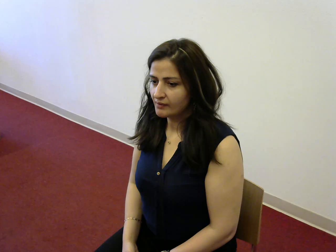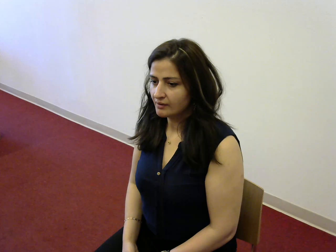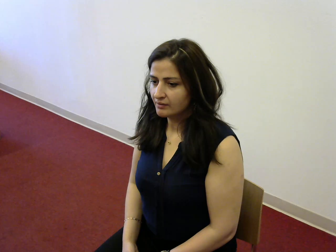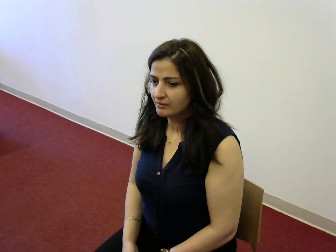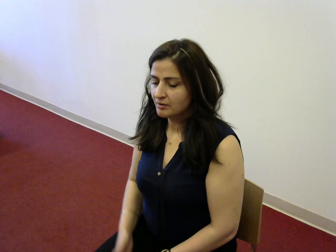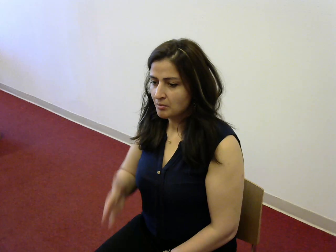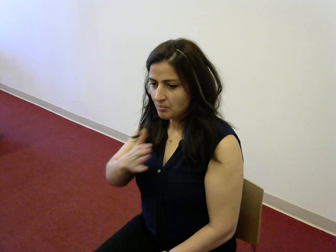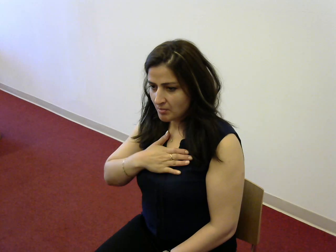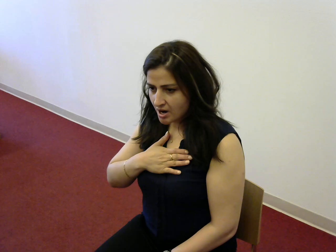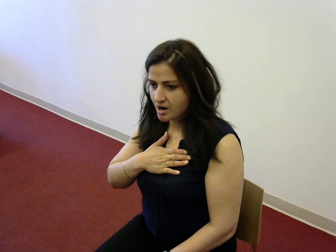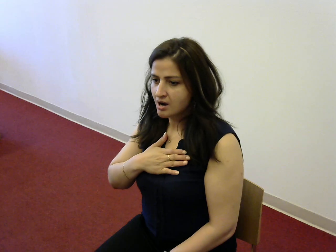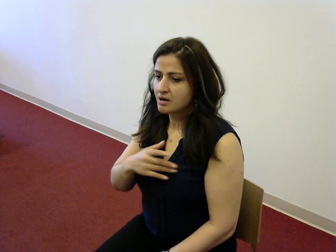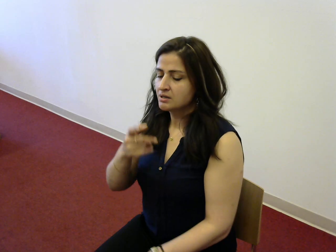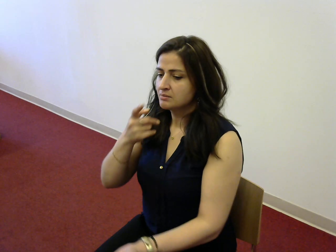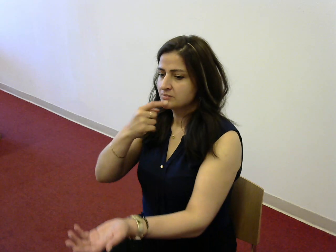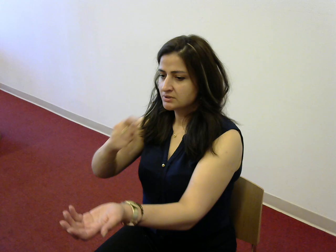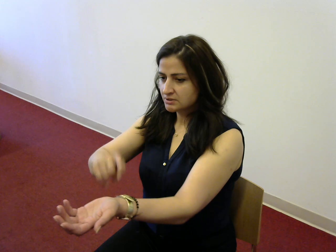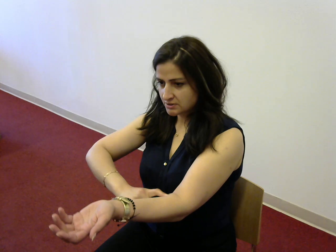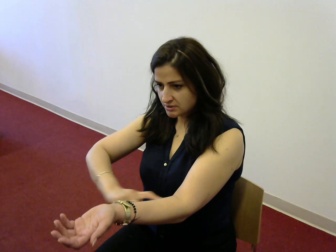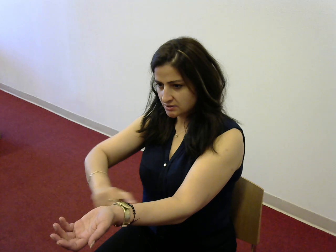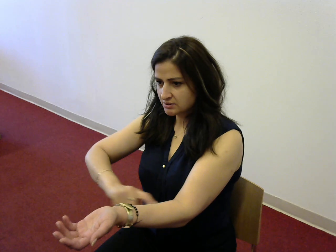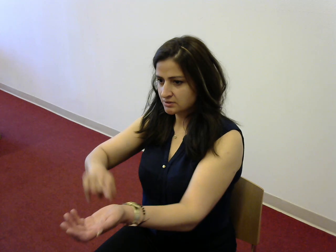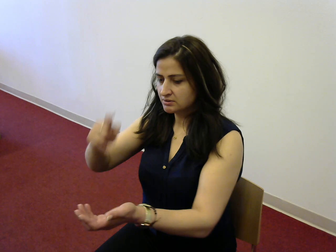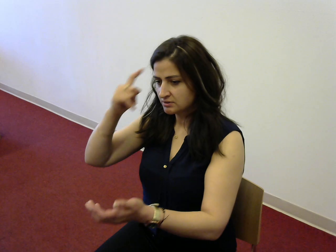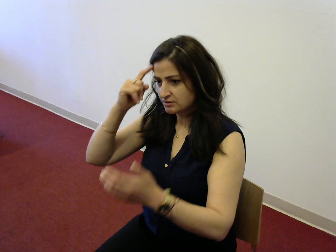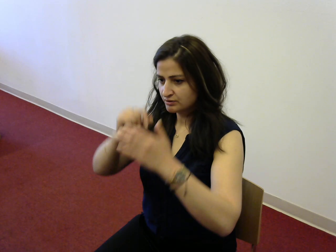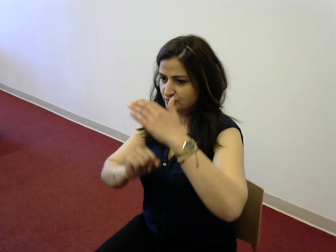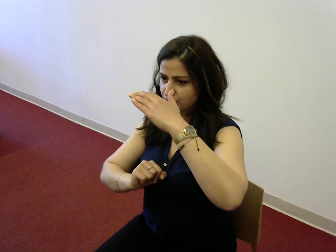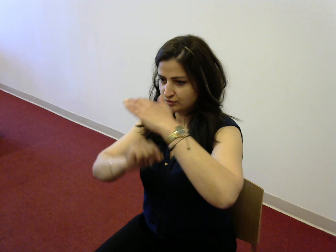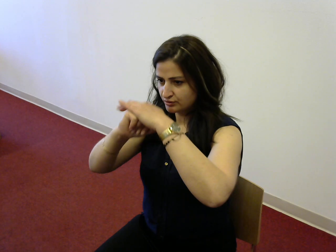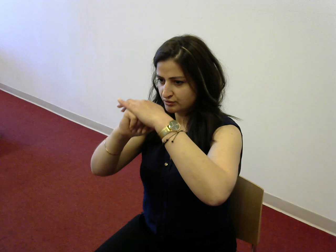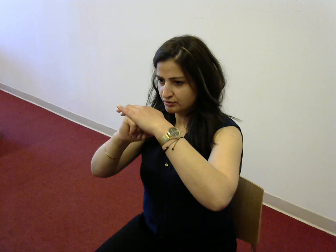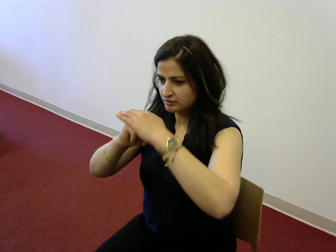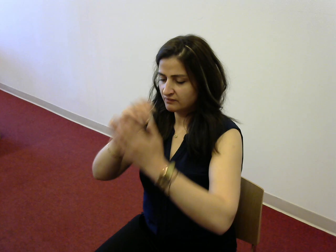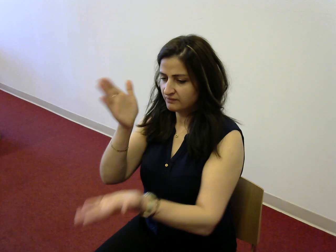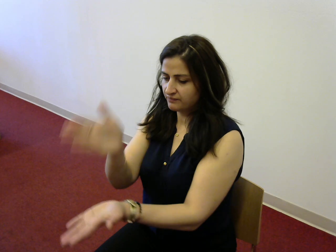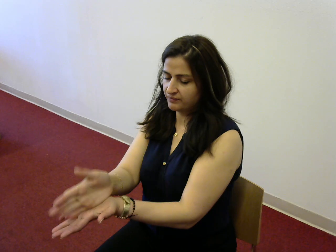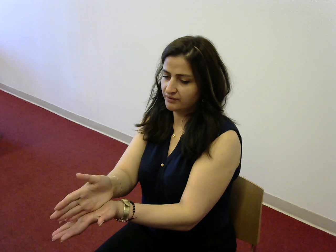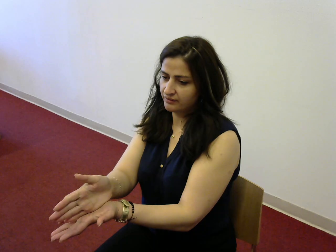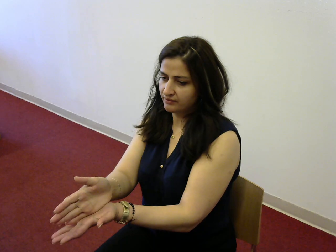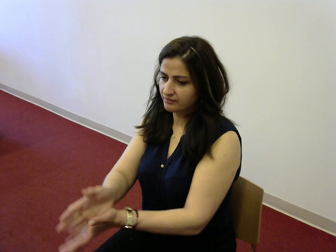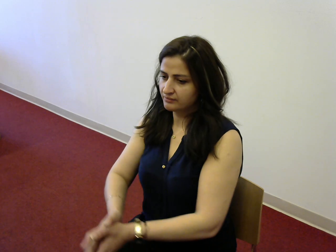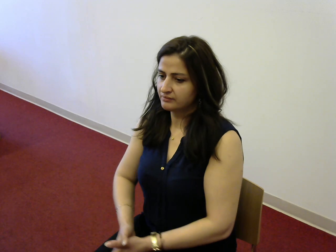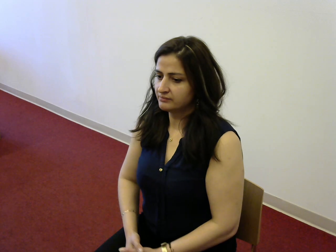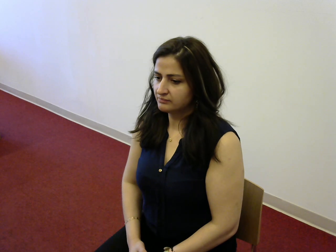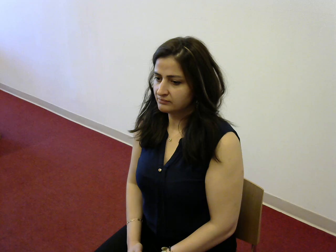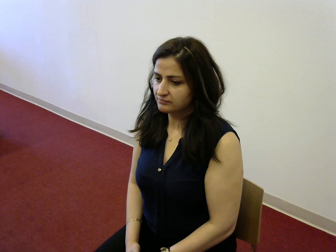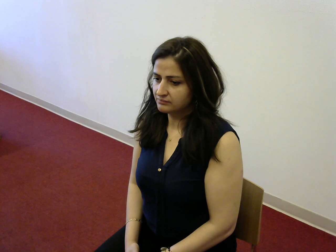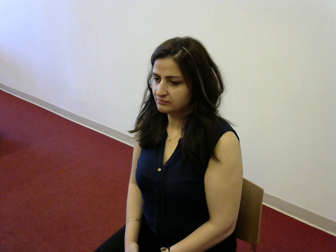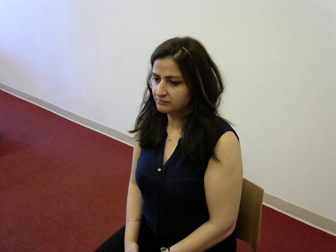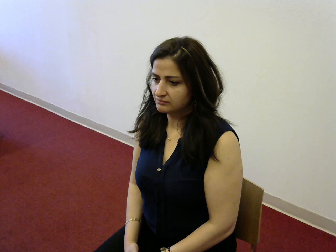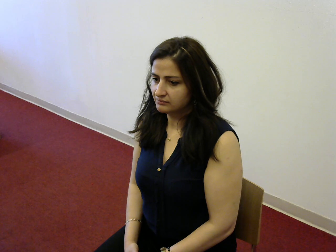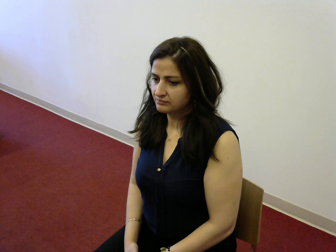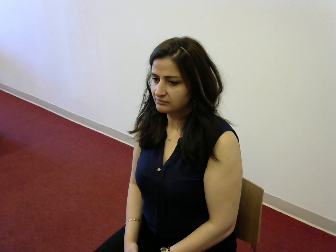Mənim qan təzyiqim var